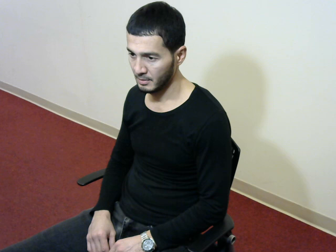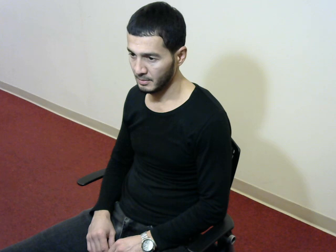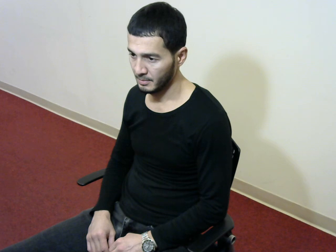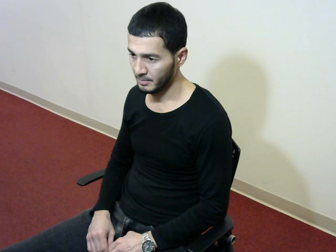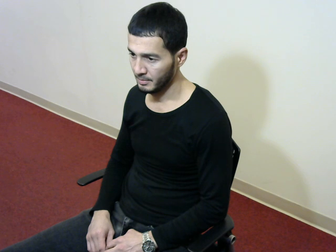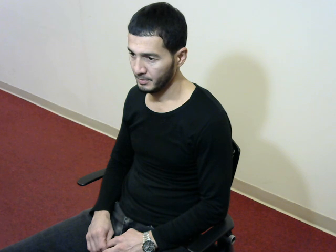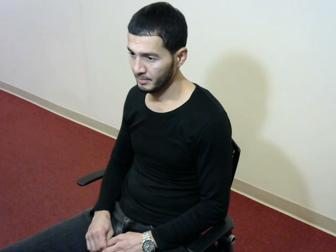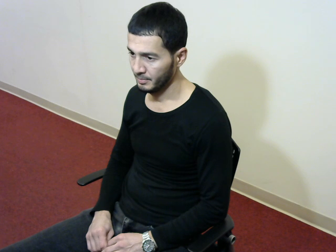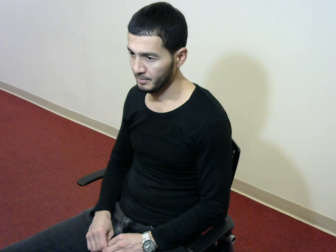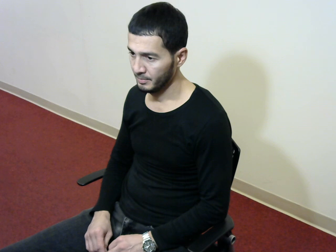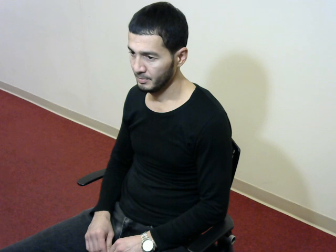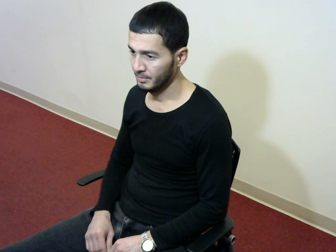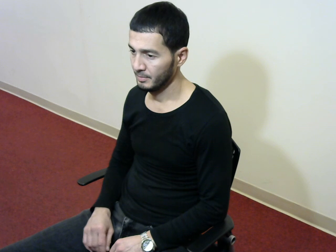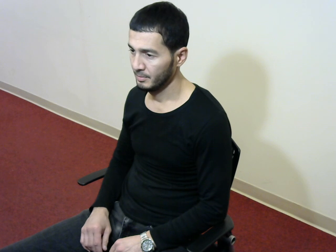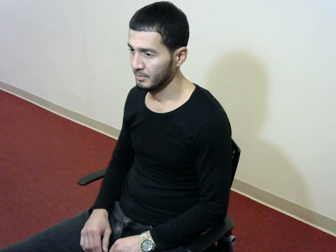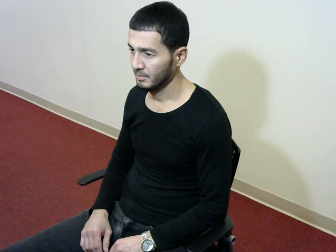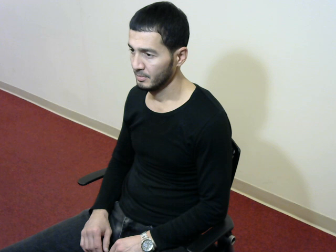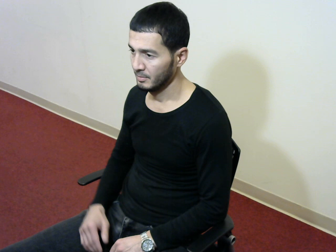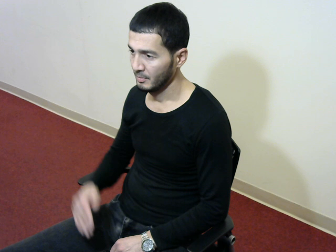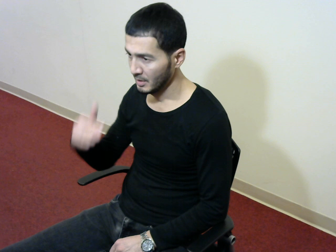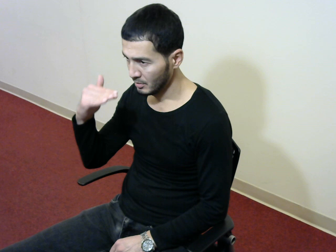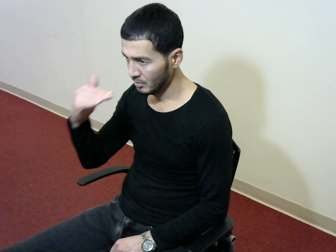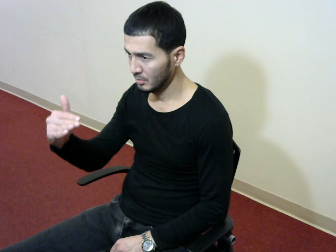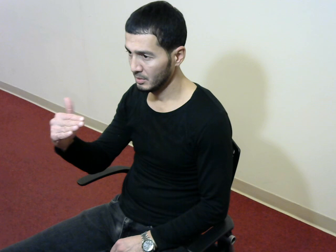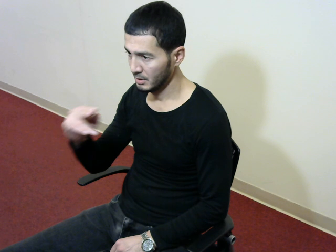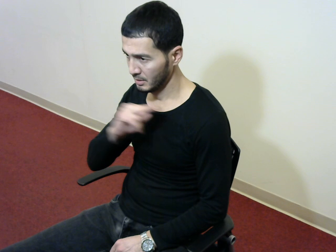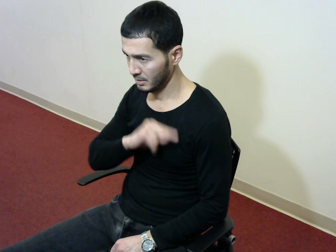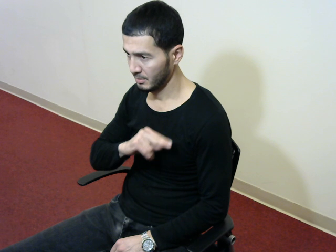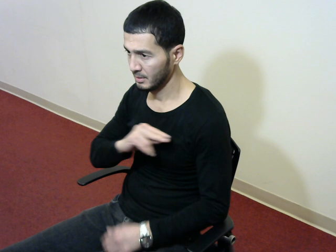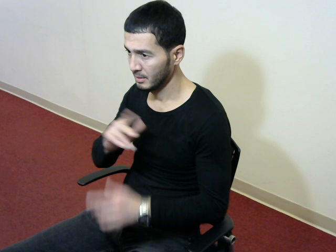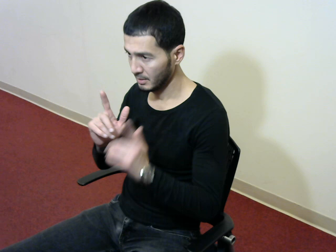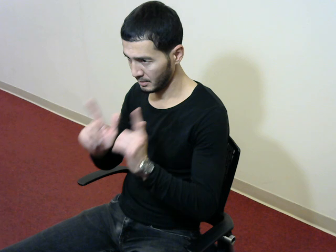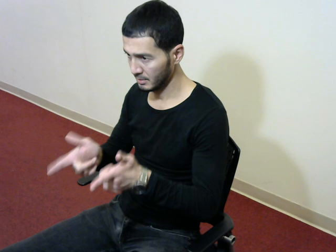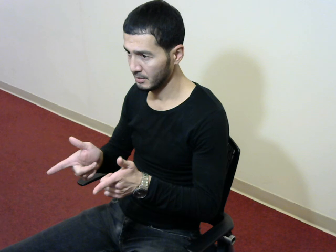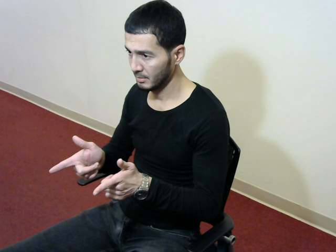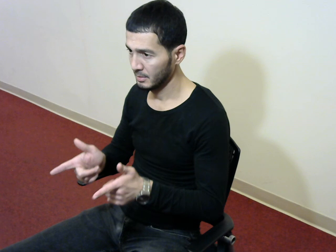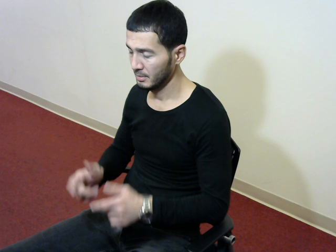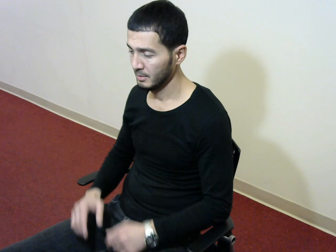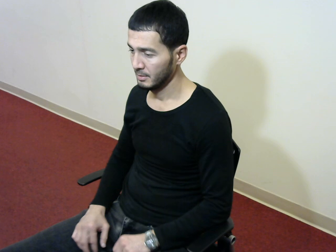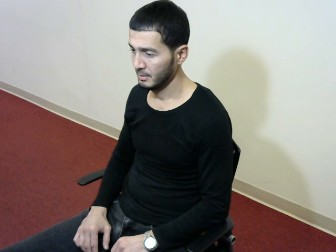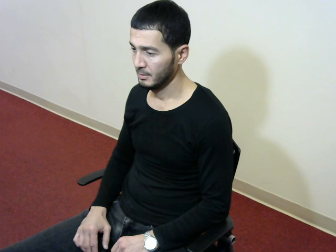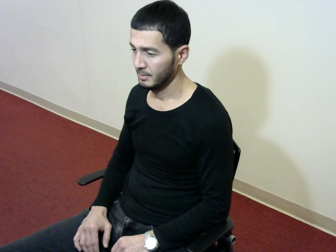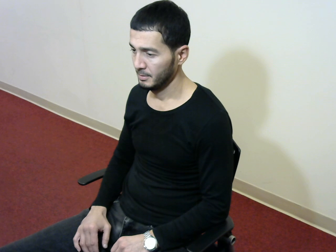Siz işdən razısınız?